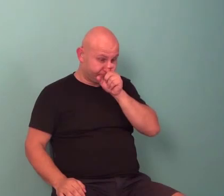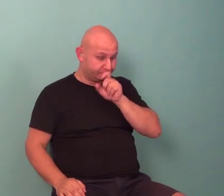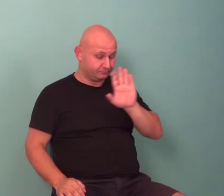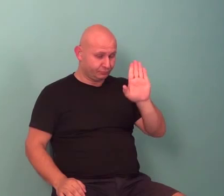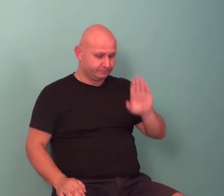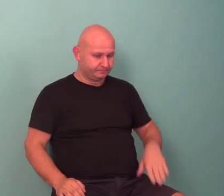Poczekaj.